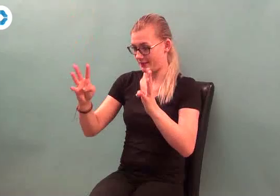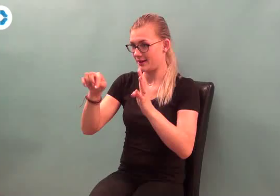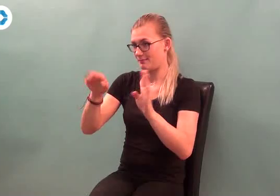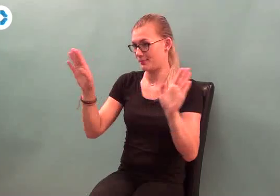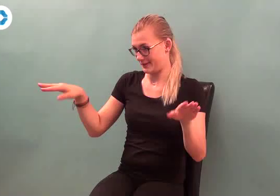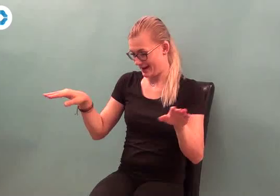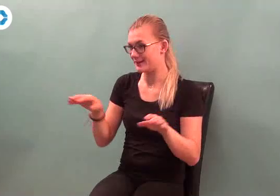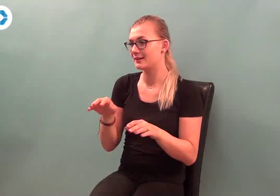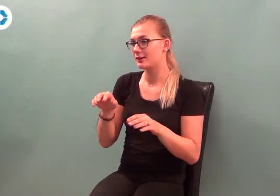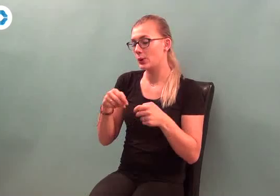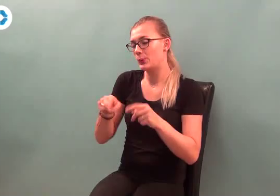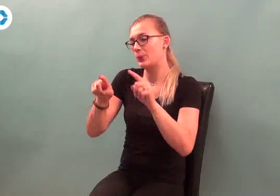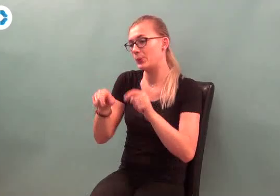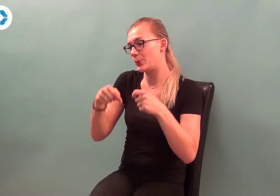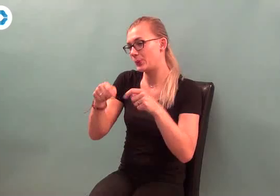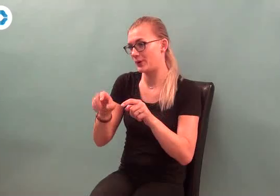W środku jest ptak i huśta się na huśtawce.